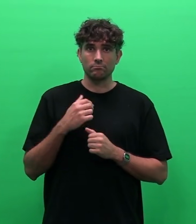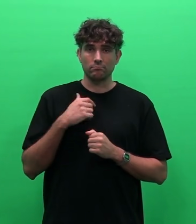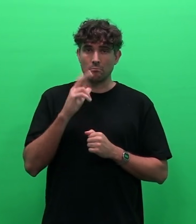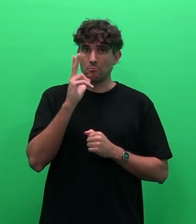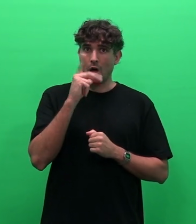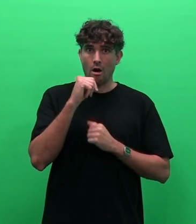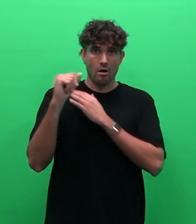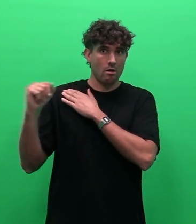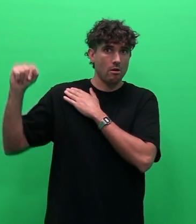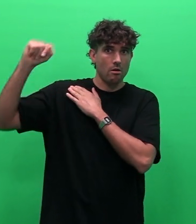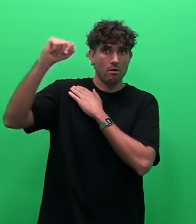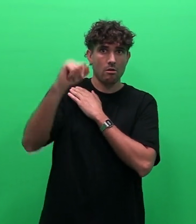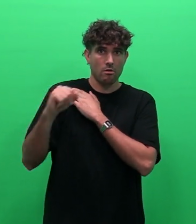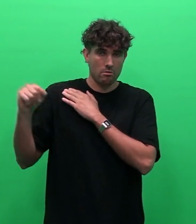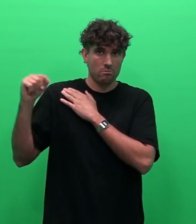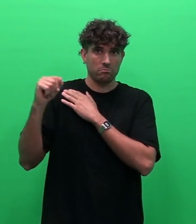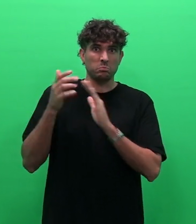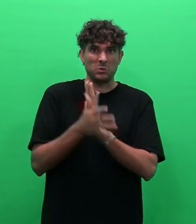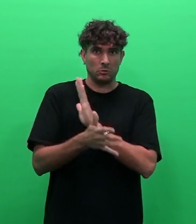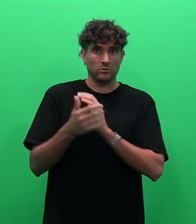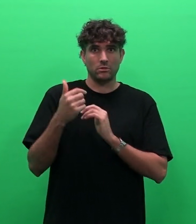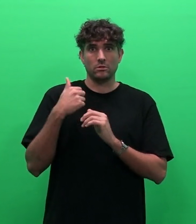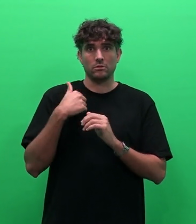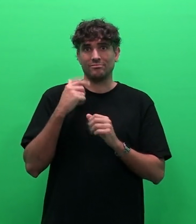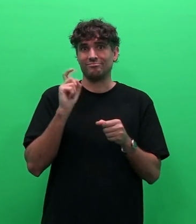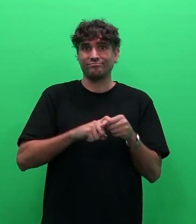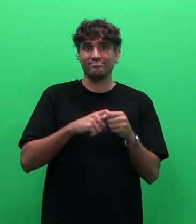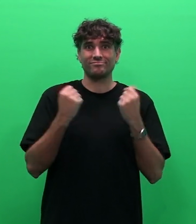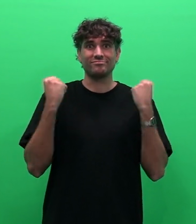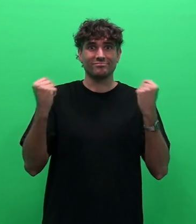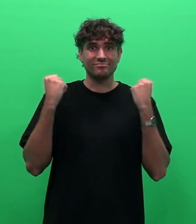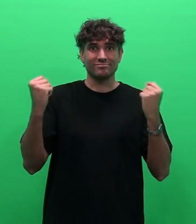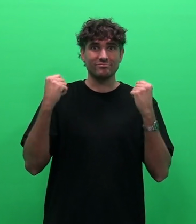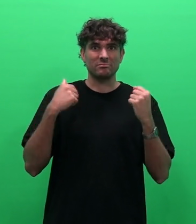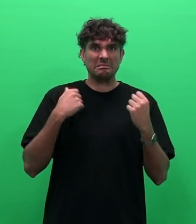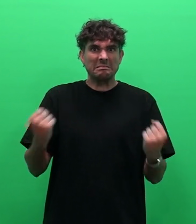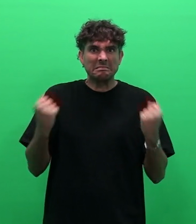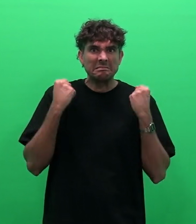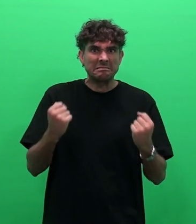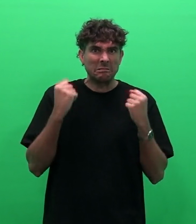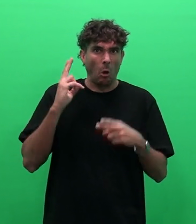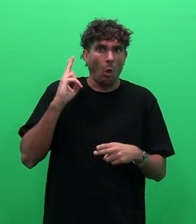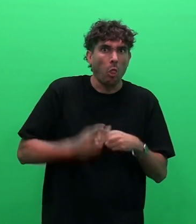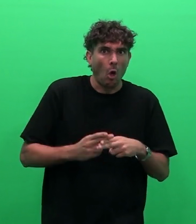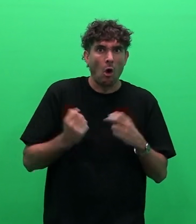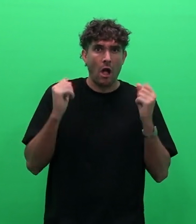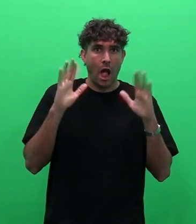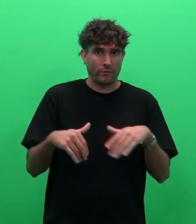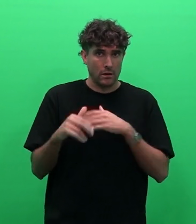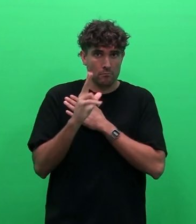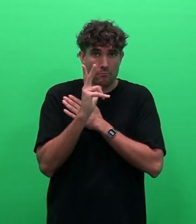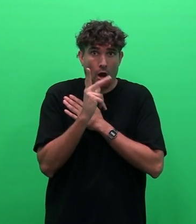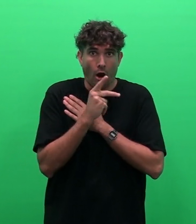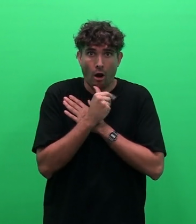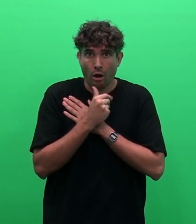Em fa mal el braç quan faig moviments circulars, perquè em vaig apuntar al gimnàs, vaig entrenar massa i al final em vaig fer mal.